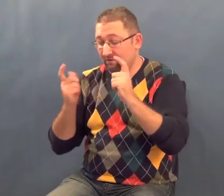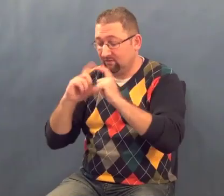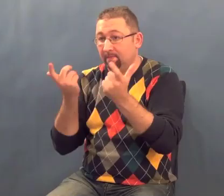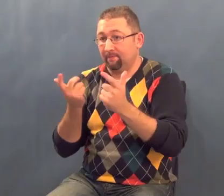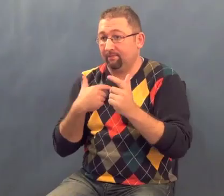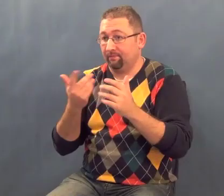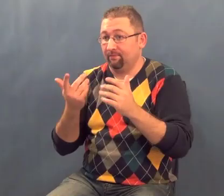Ja to całkowicie...